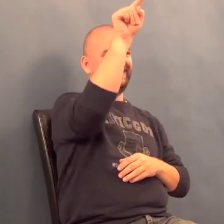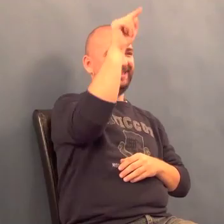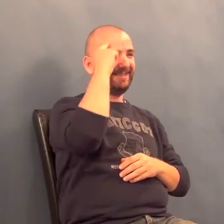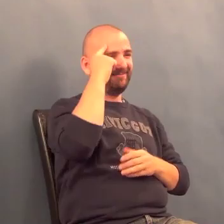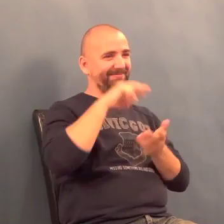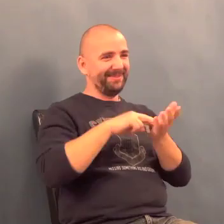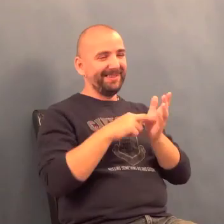Myślał, planował.